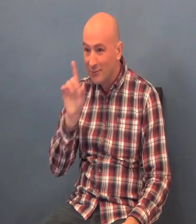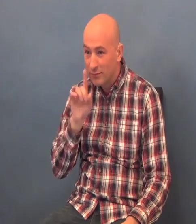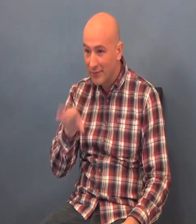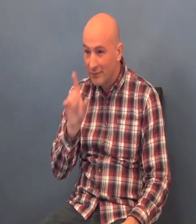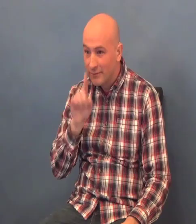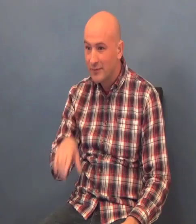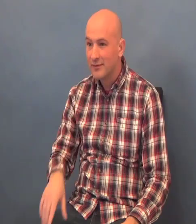Masz chłopaka?